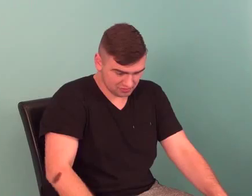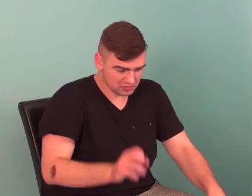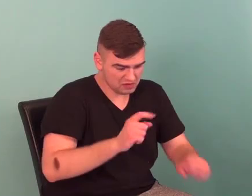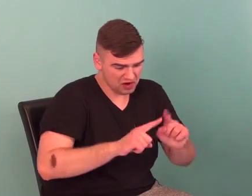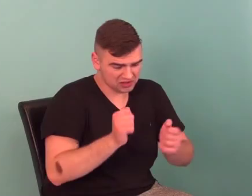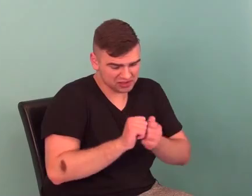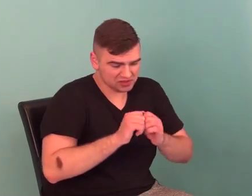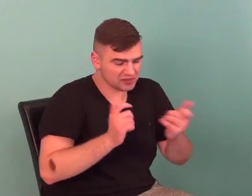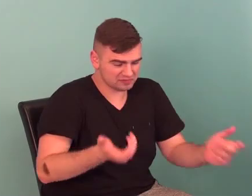Nie wolno, bo jest zniszczone.